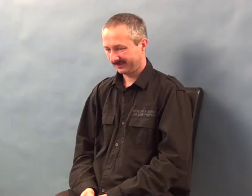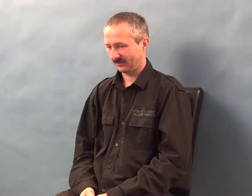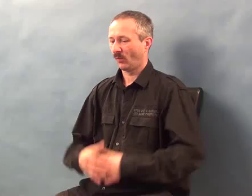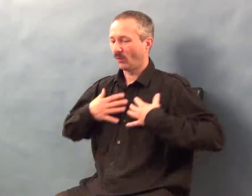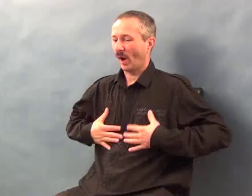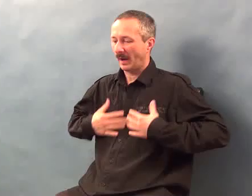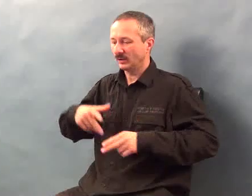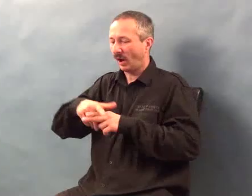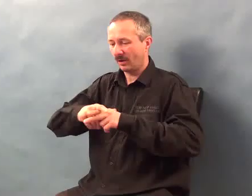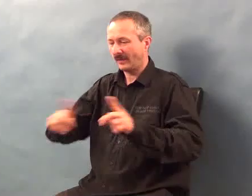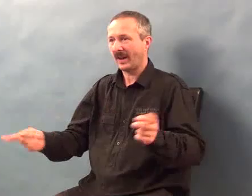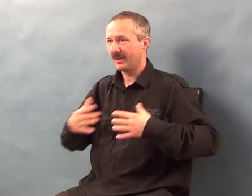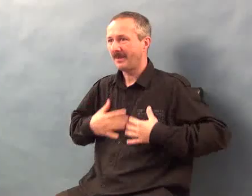Nie wolno kąpać konia.